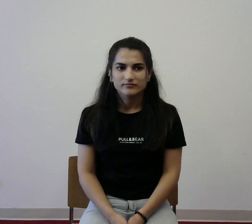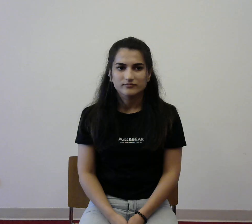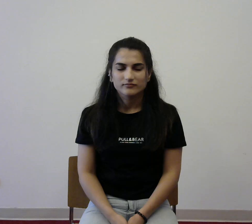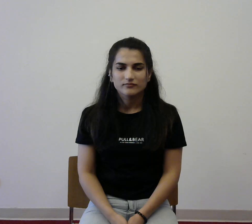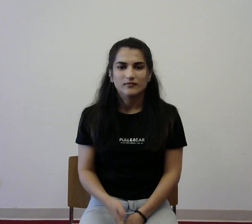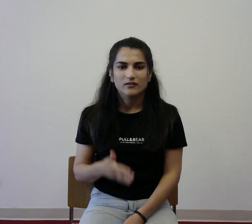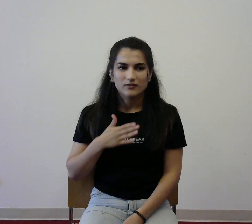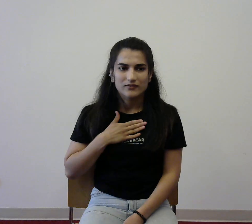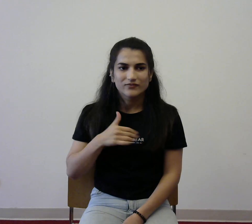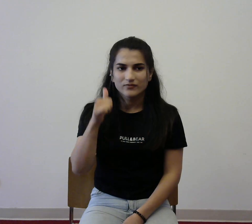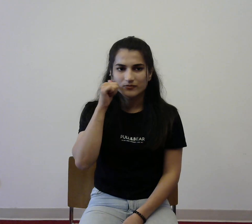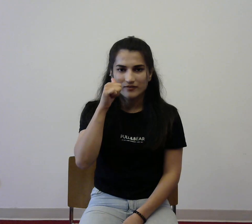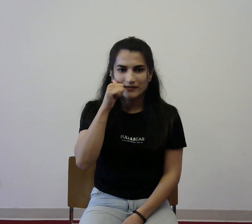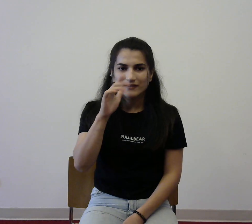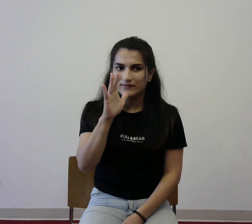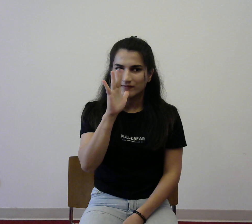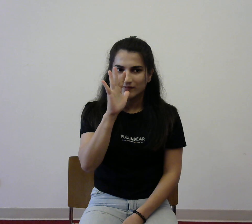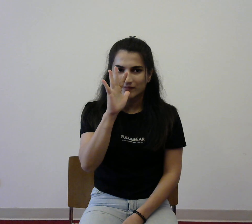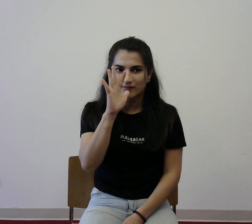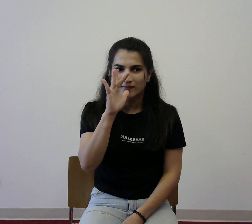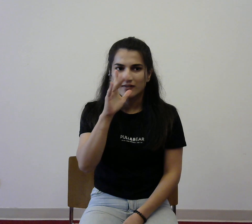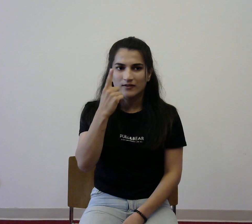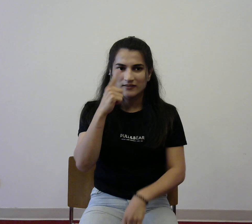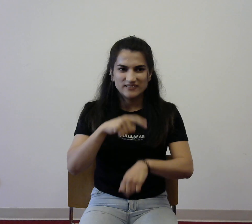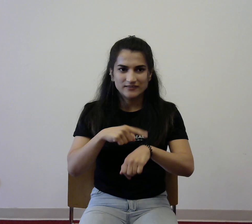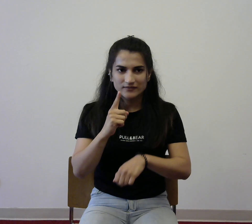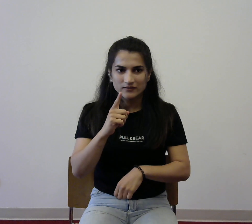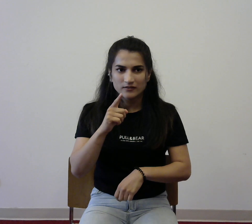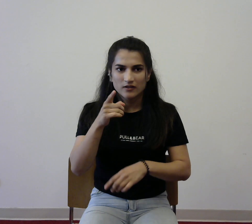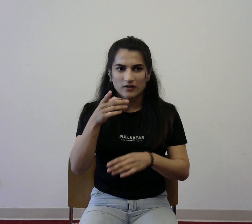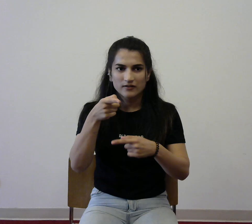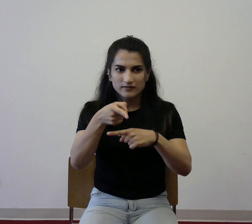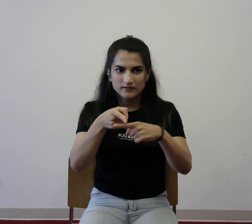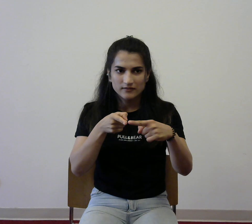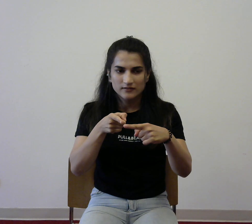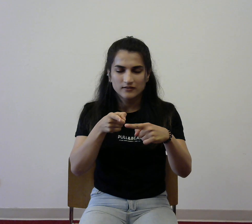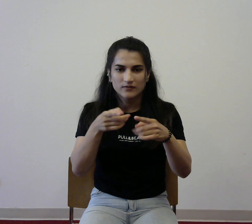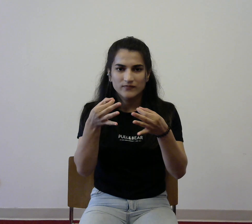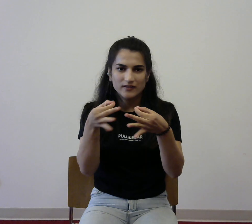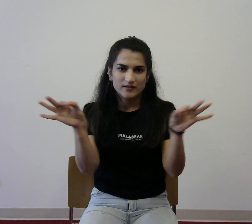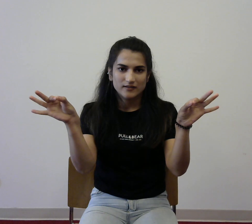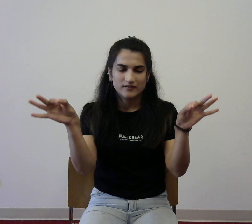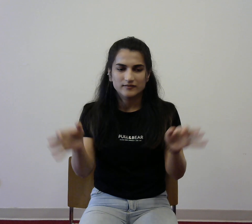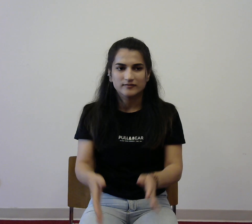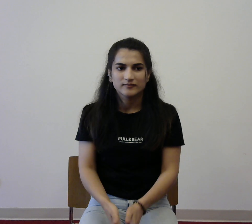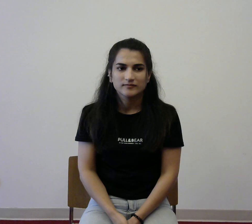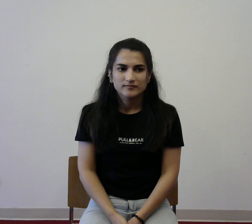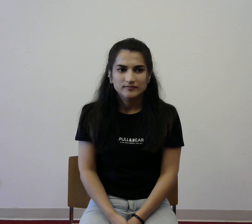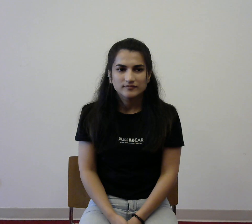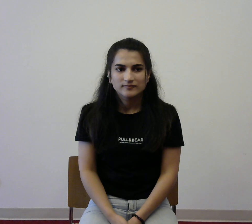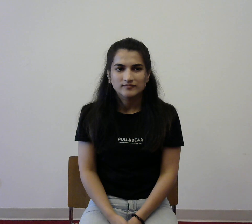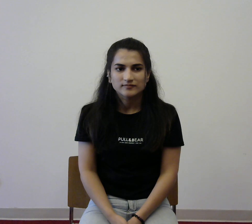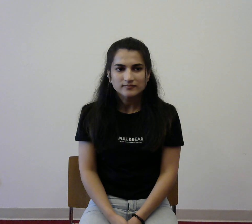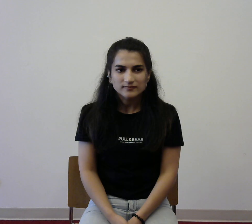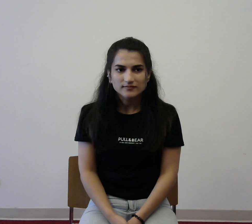Mən sabah saat birin yarısı boşam